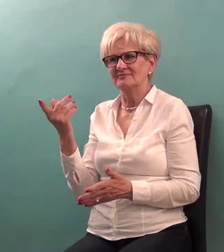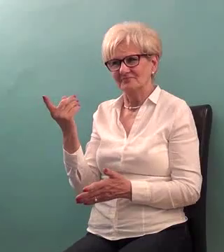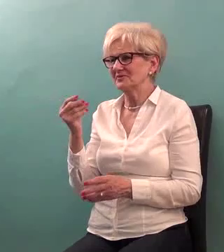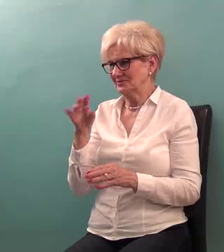Oczywiście.